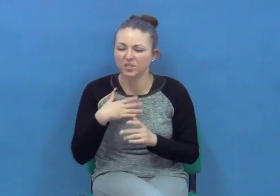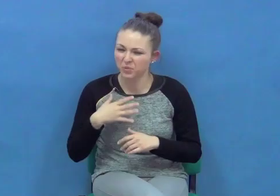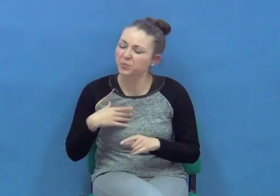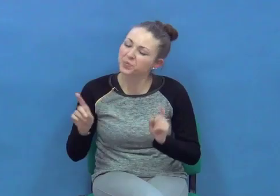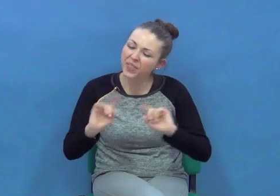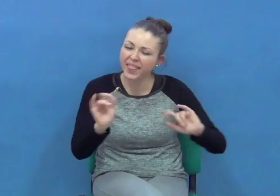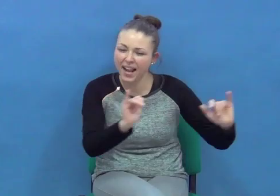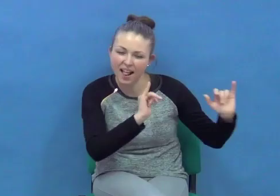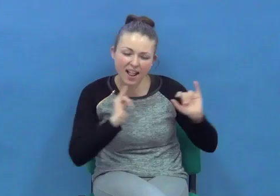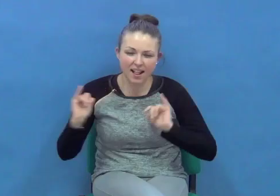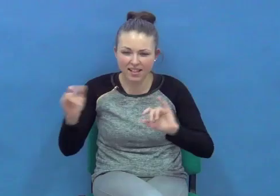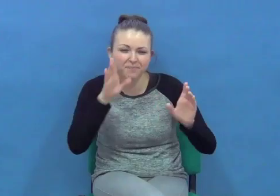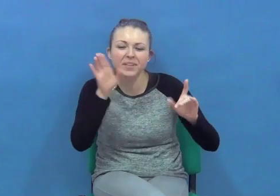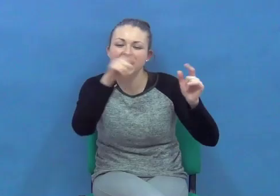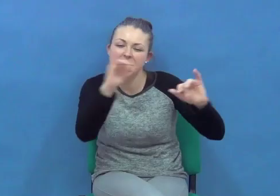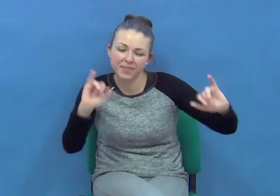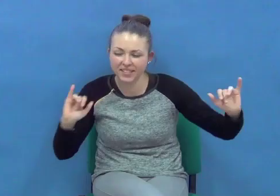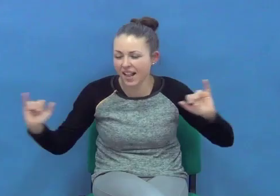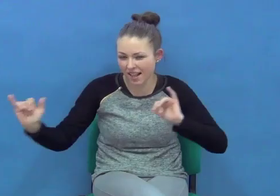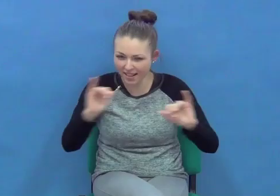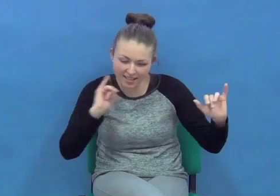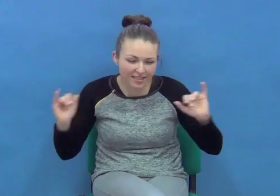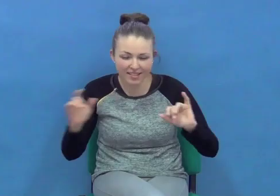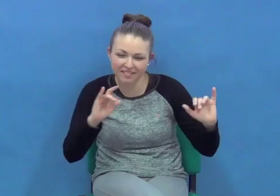Dużo rozmawiali na imprezie.